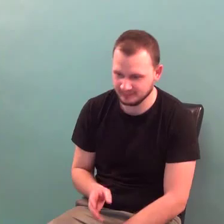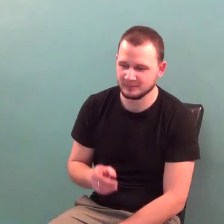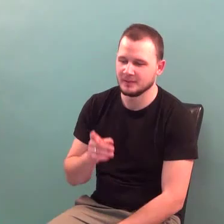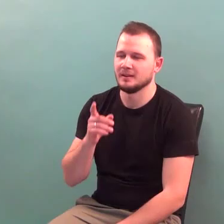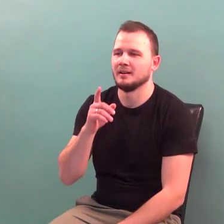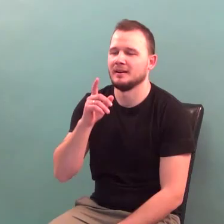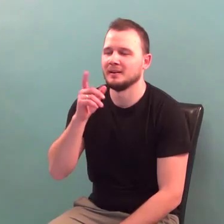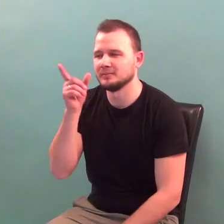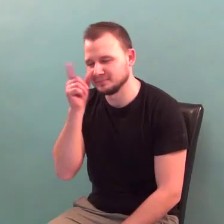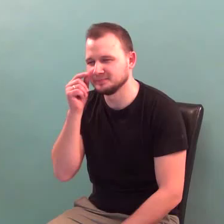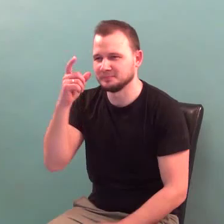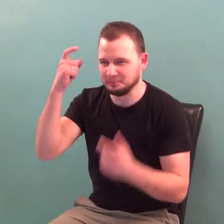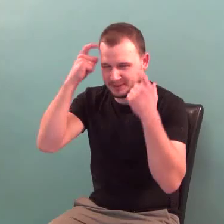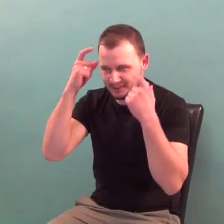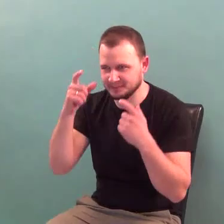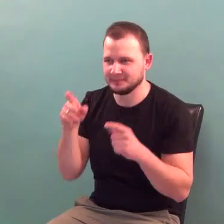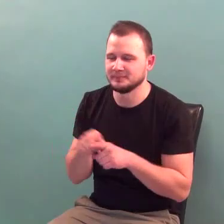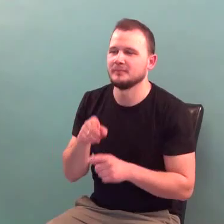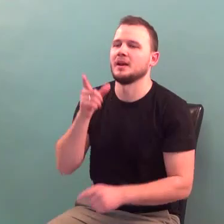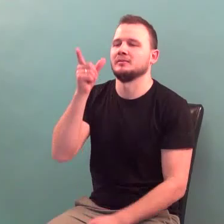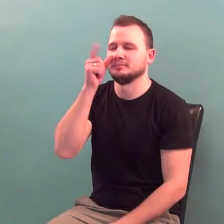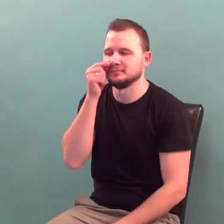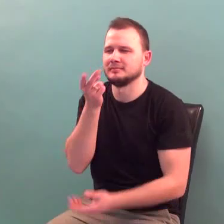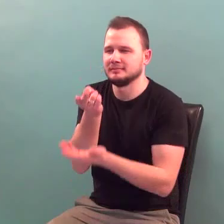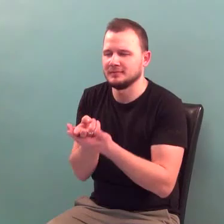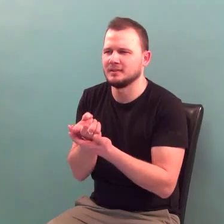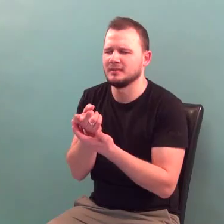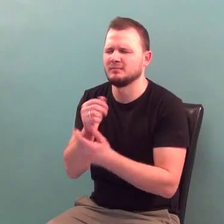Myszka Miki śpi, leży w łóżku.